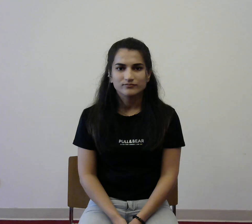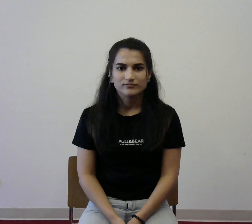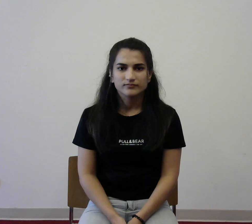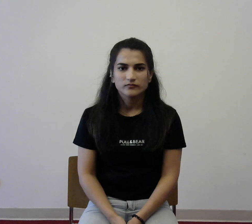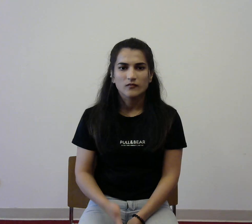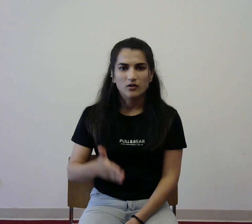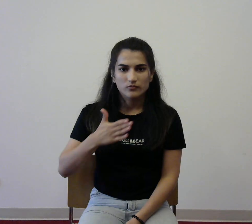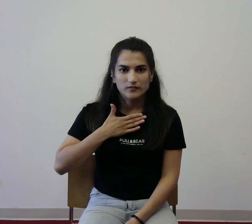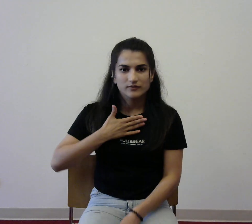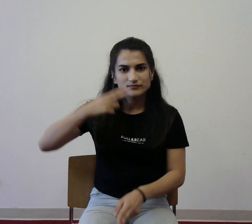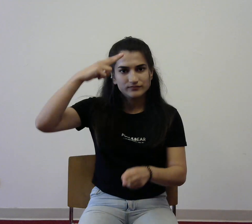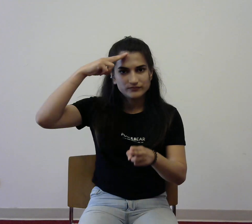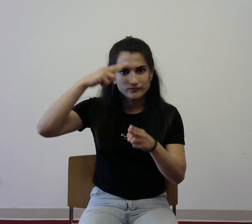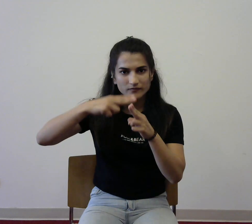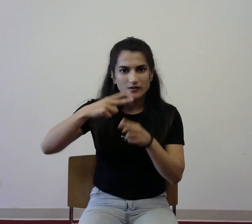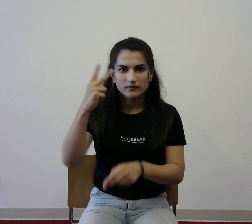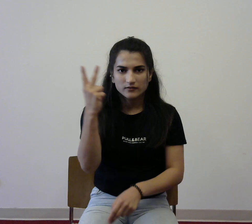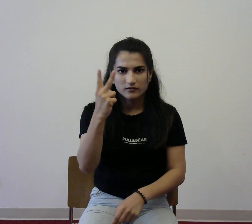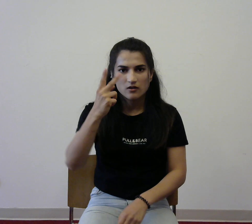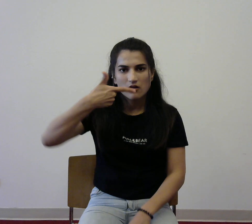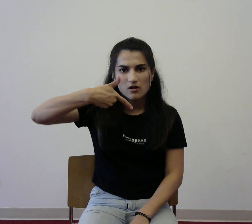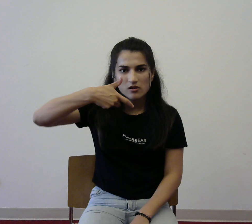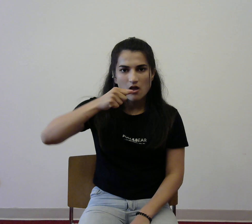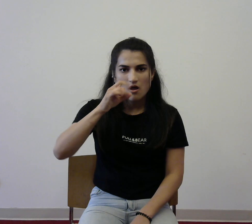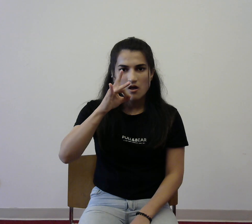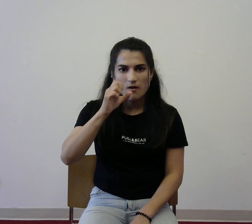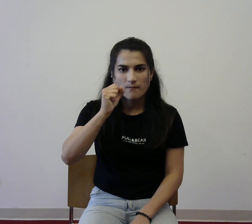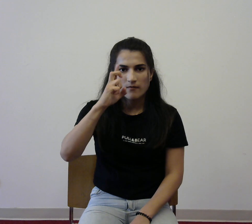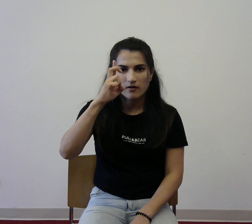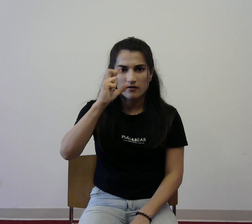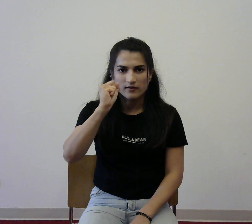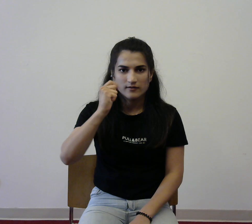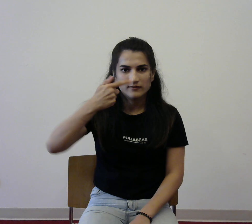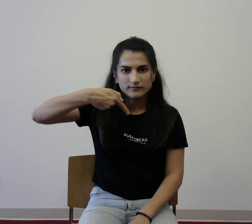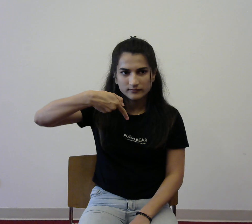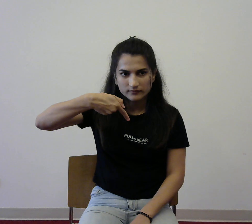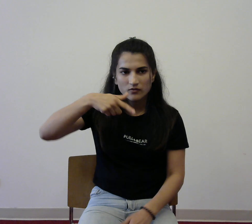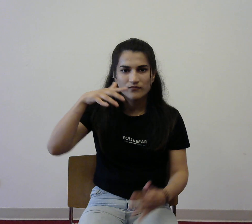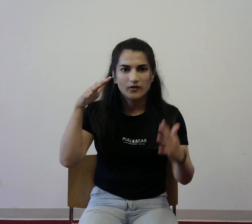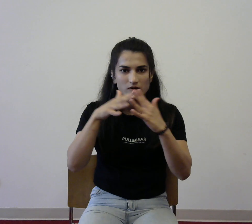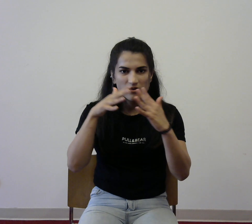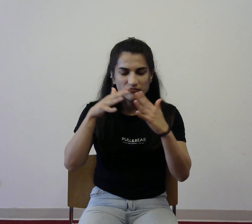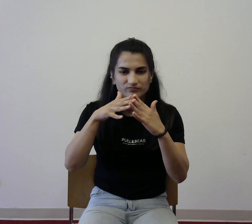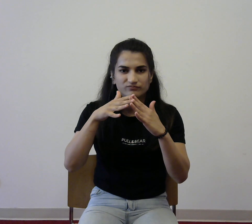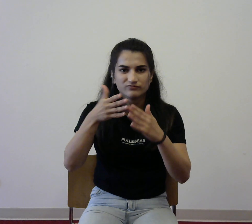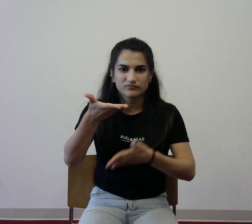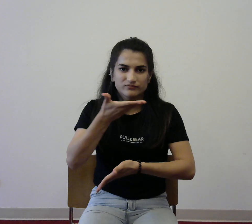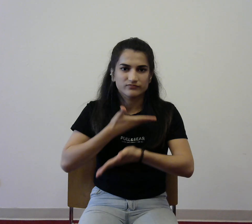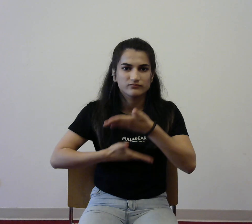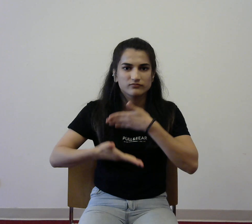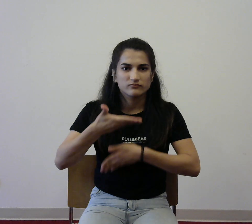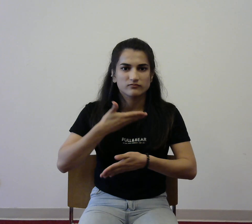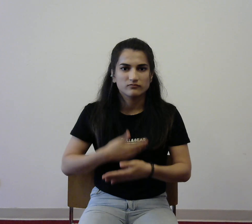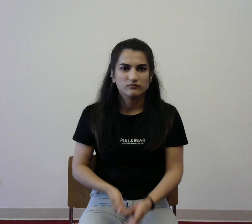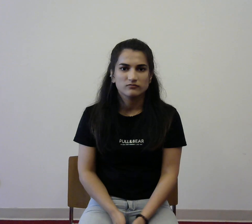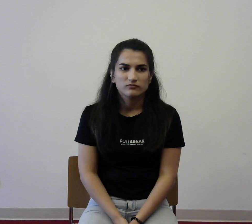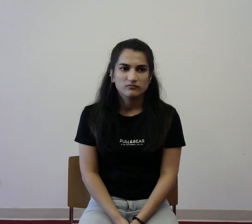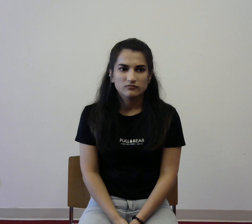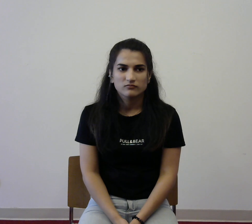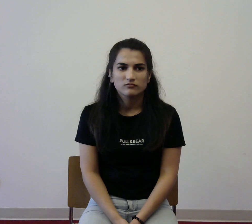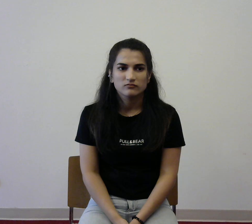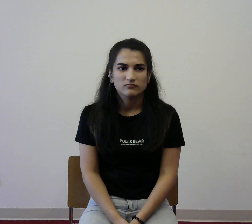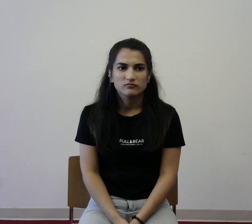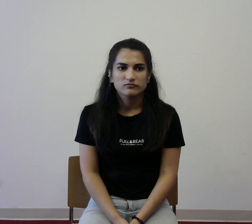Mənim qardaşım 2-ci Qarabağ müharibəsinin qazisidir